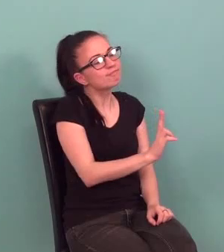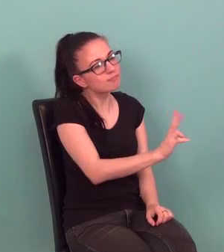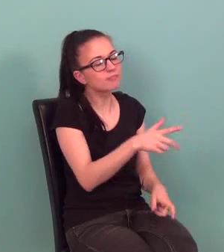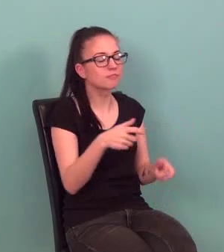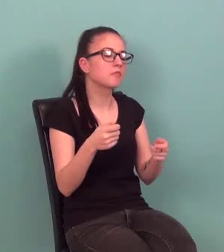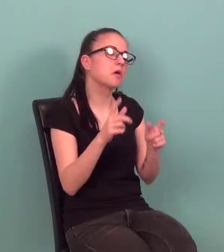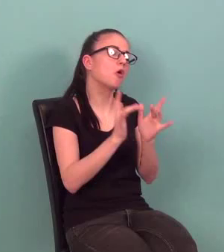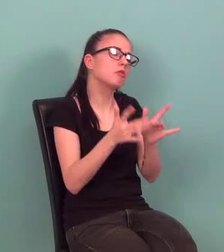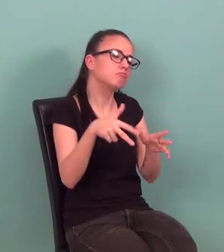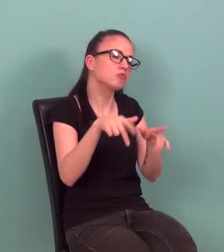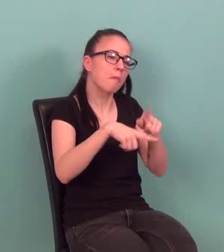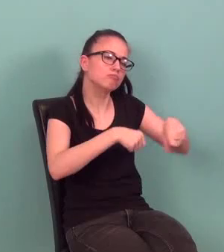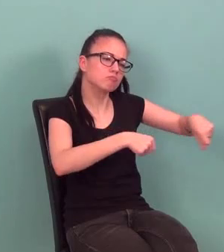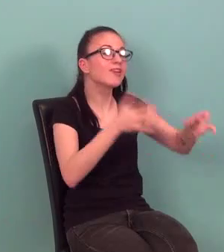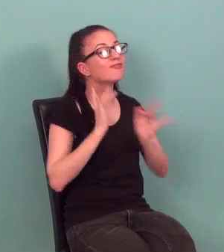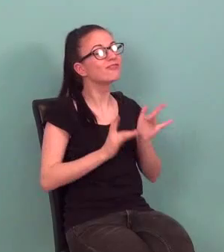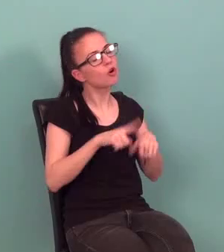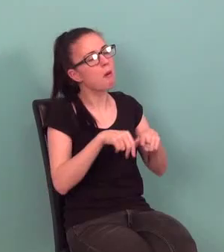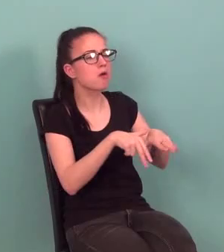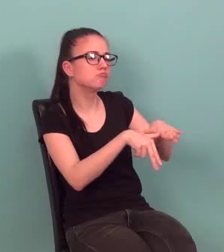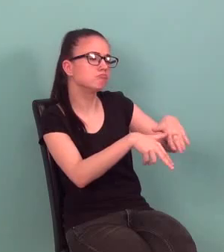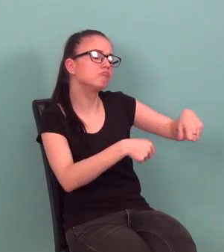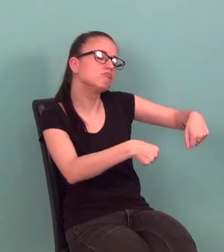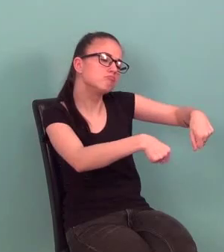Chłopiec normalnie prowadzi rower, nie jedzie na nim.